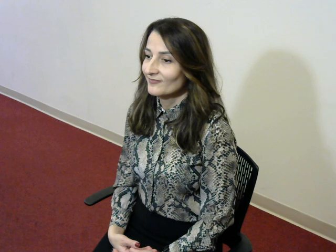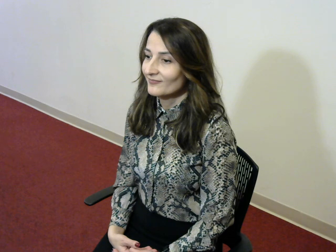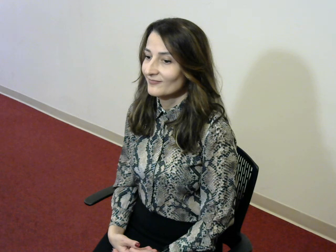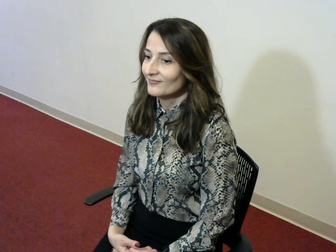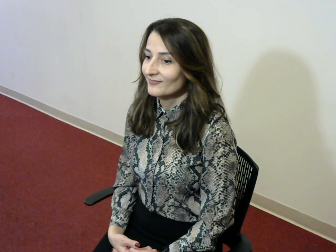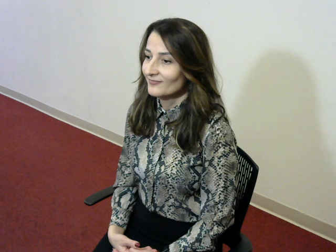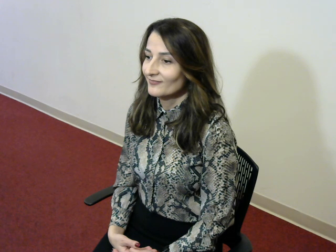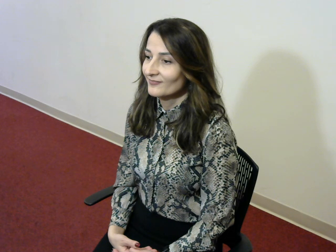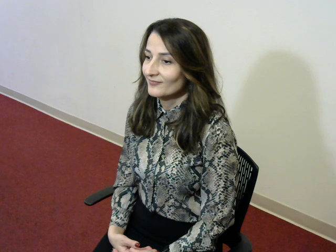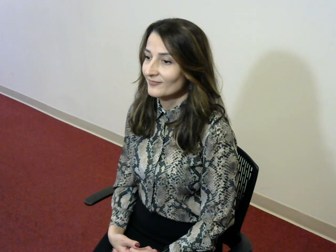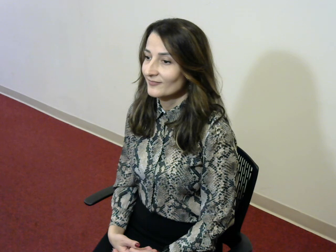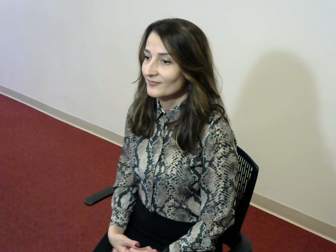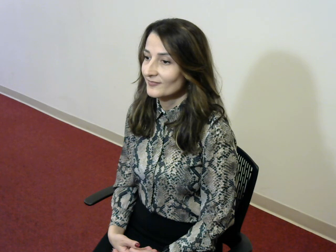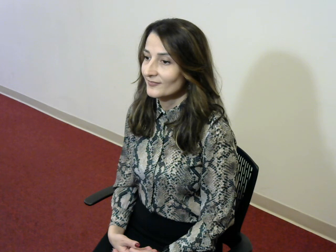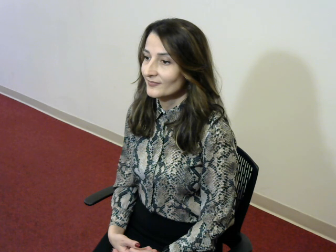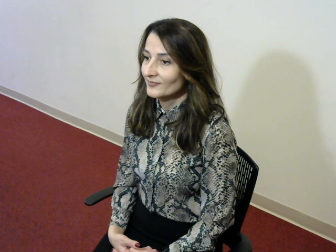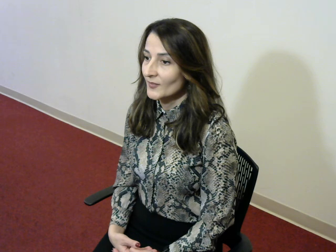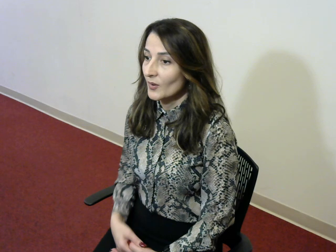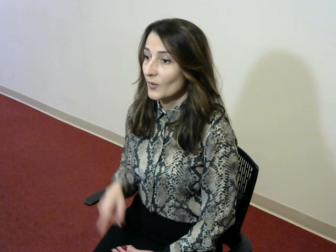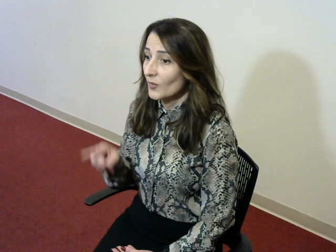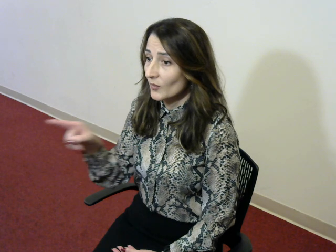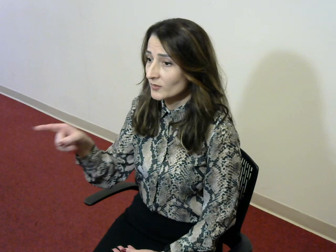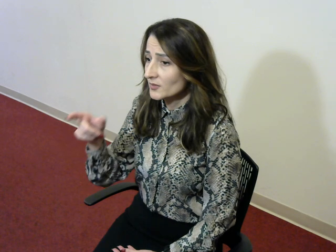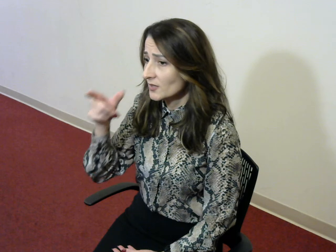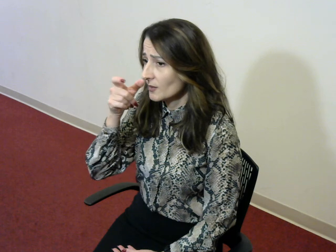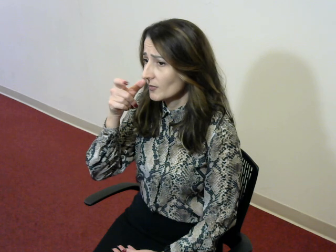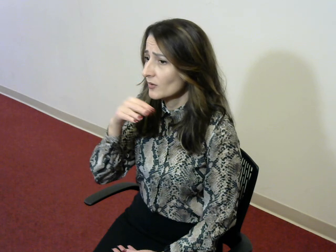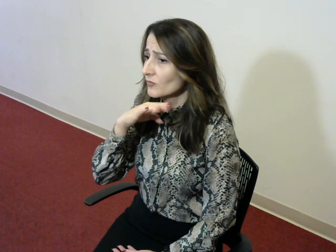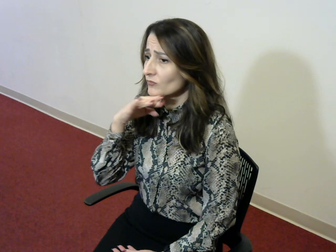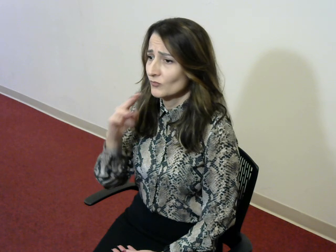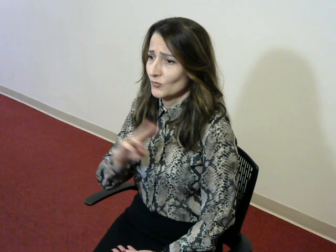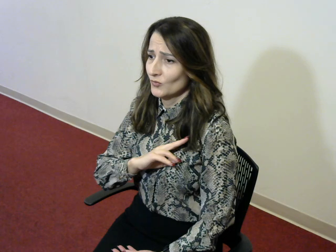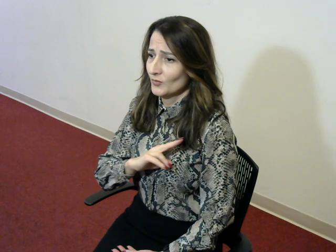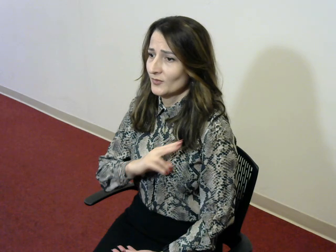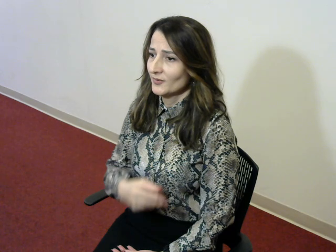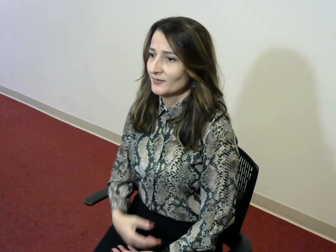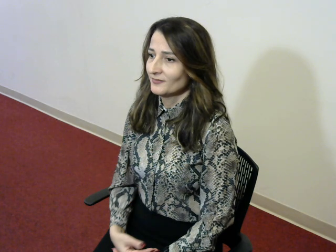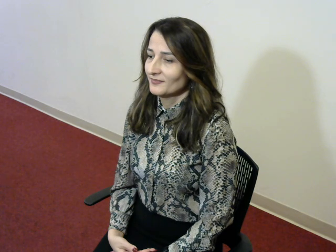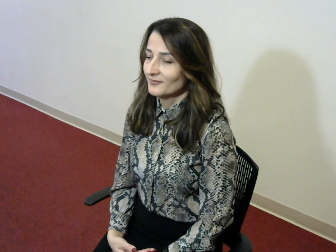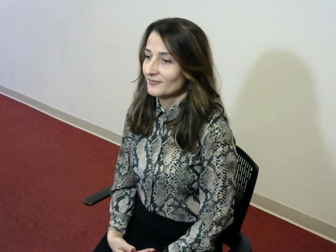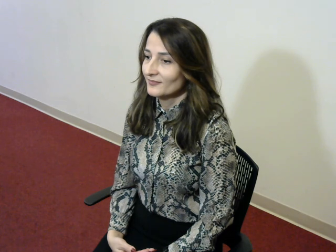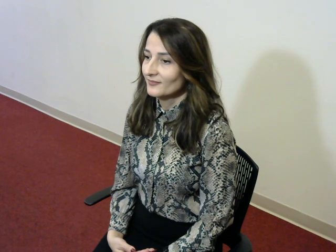O itləri çox sevir